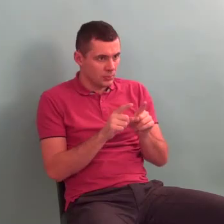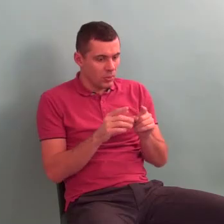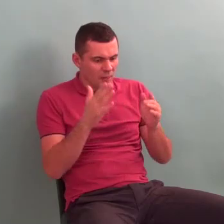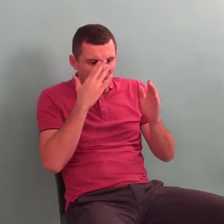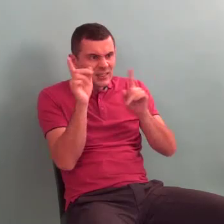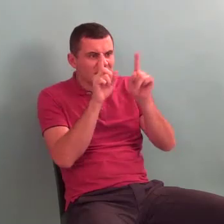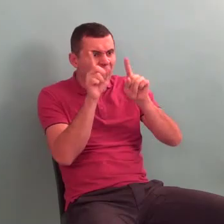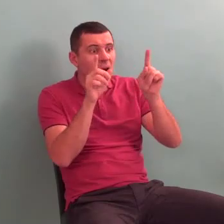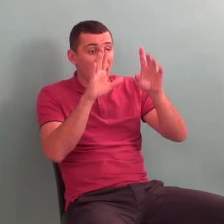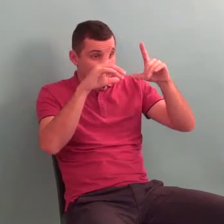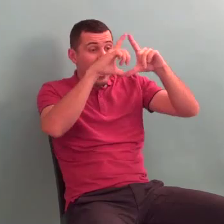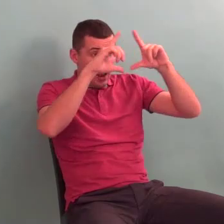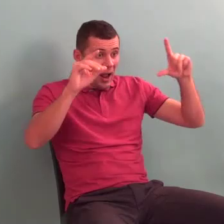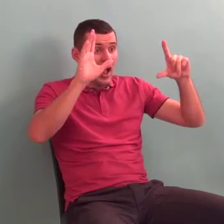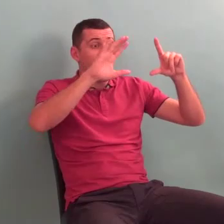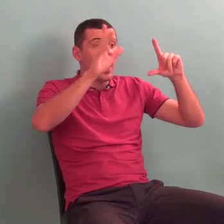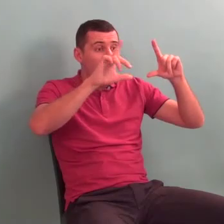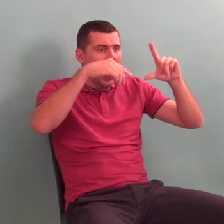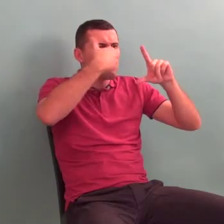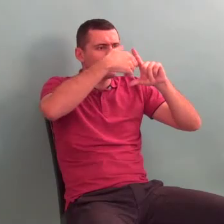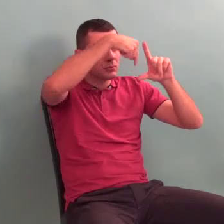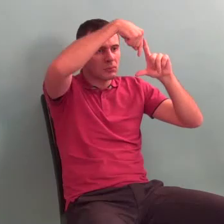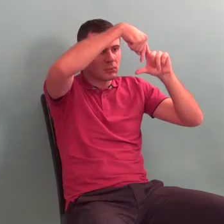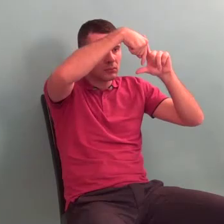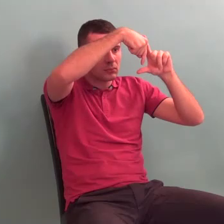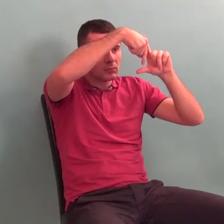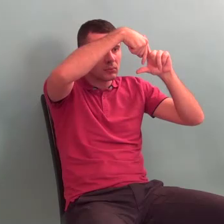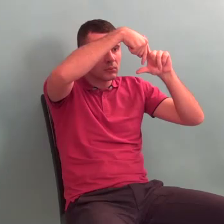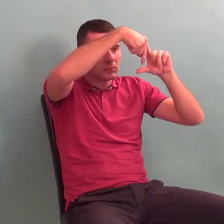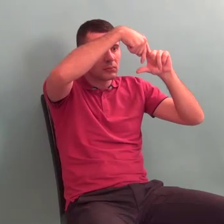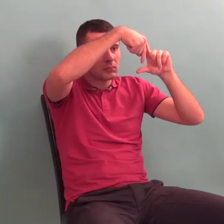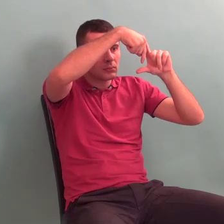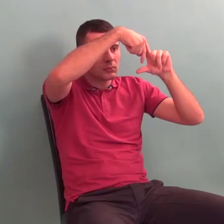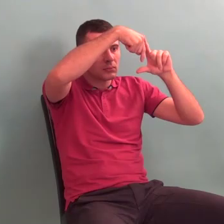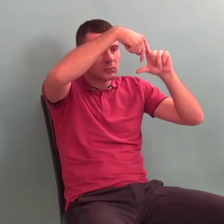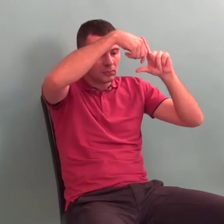Znak jest trójkątny, ale po co strzałka?